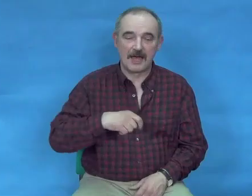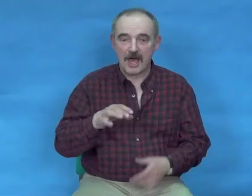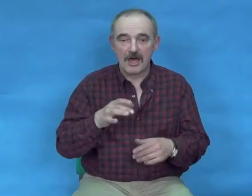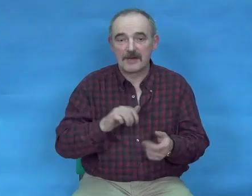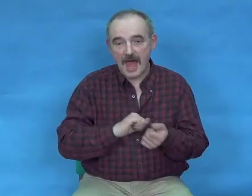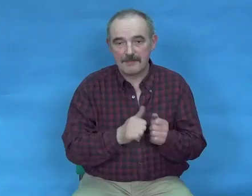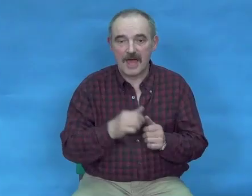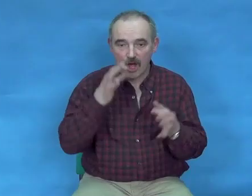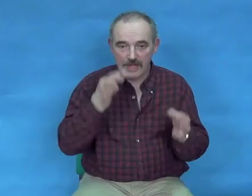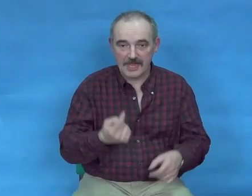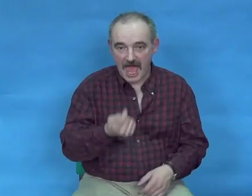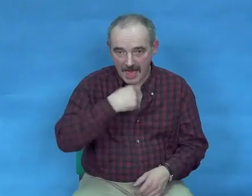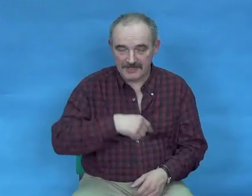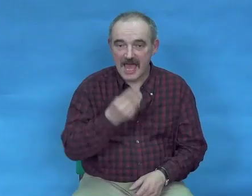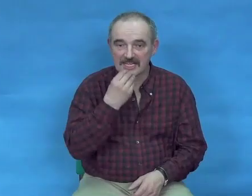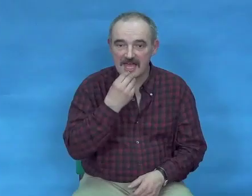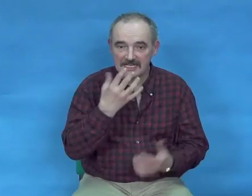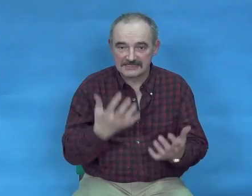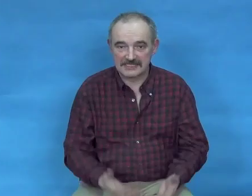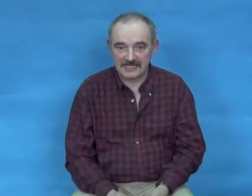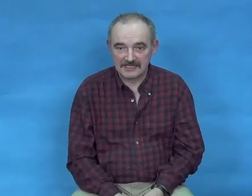Albo kot chce ją zjeść.